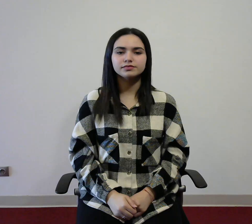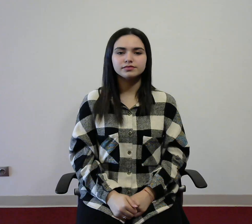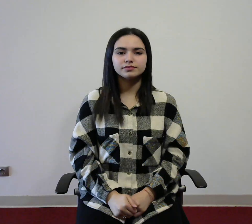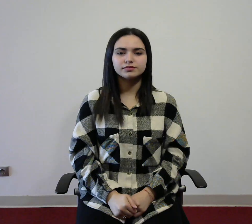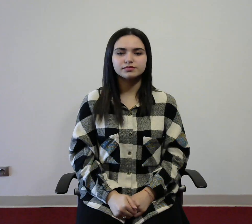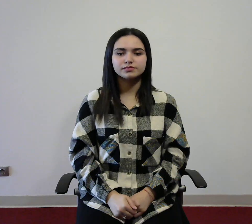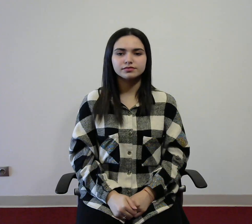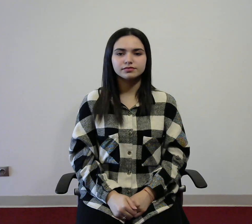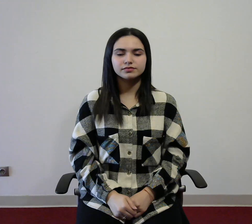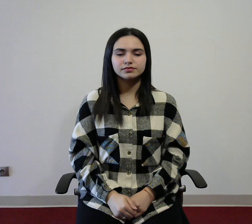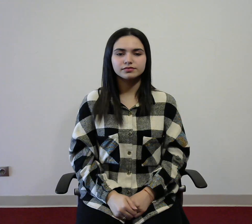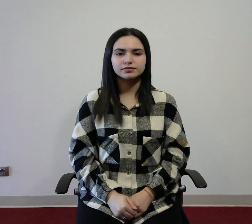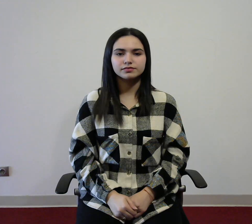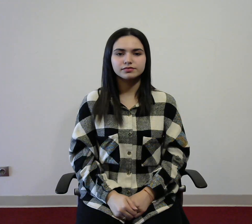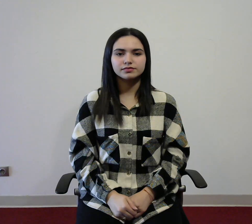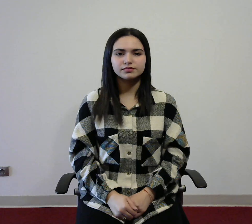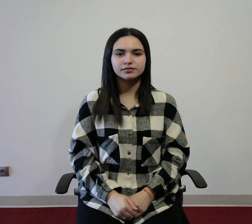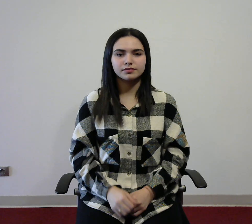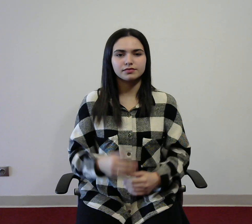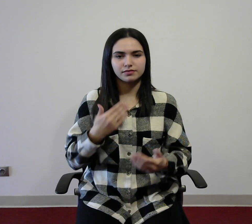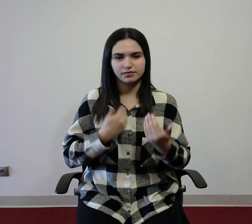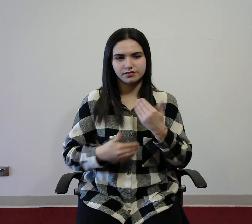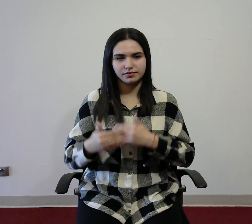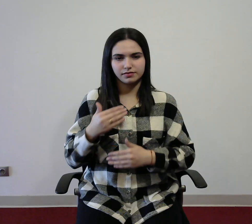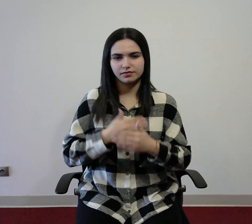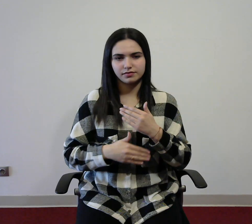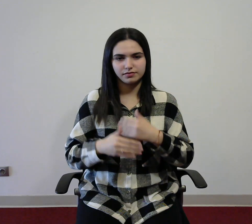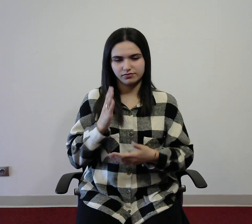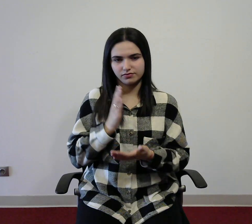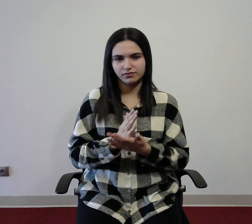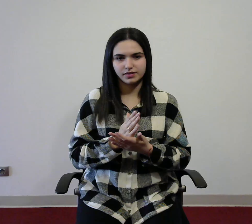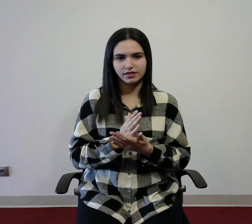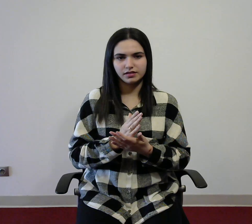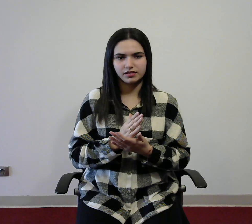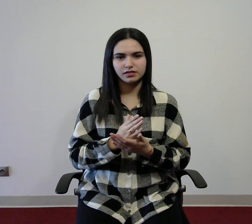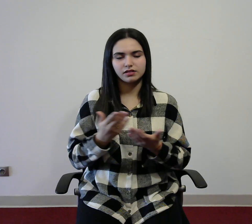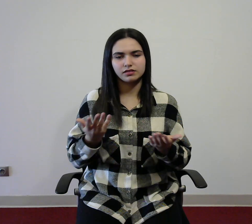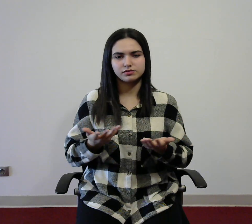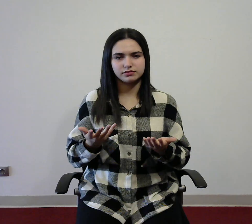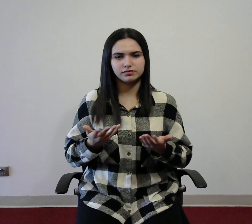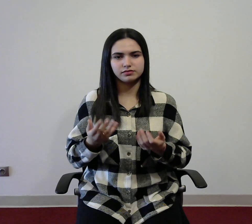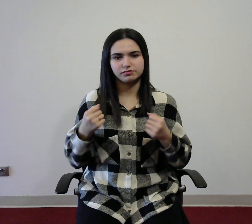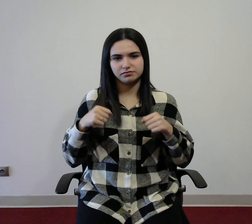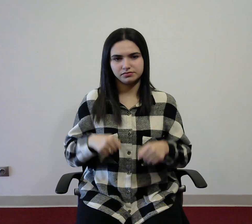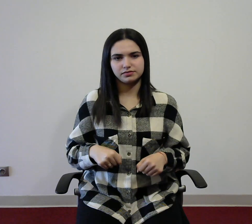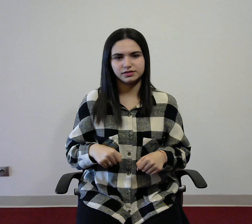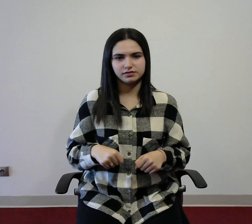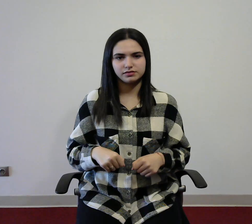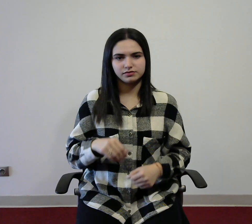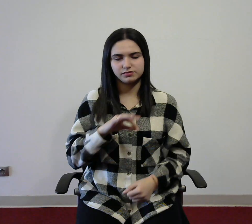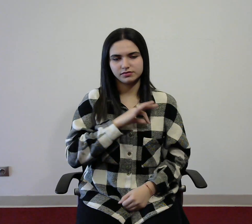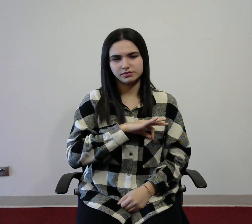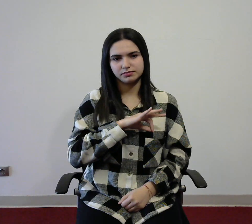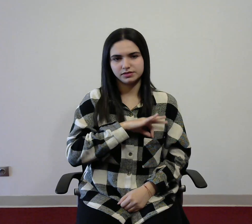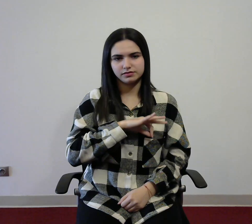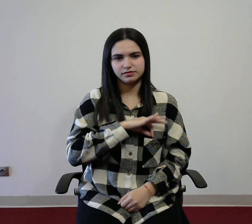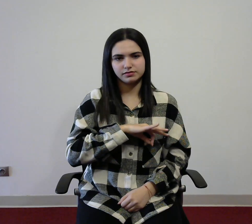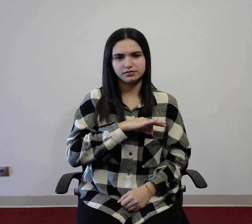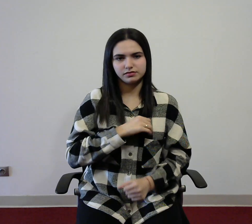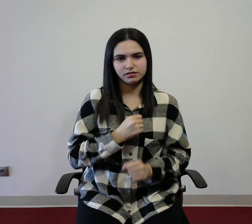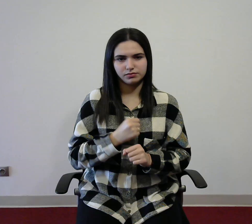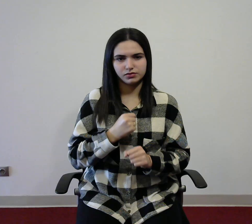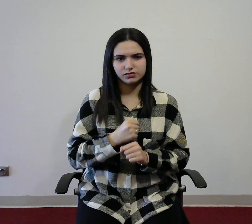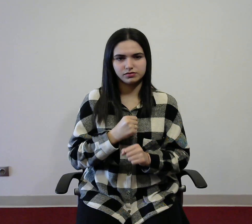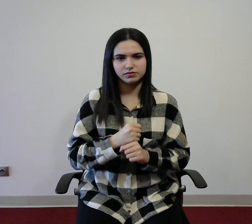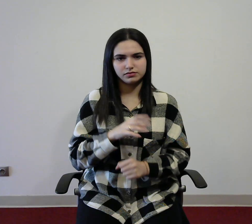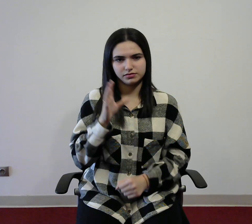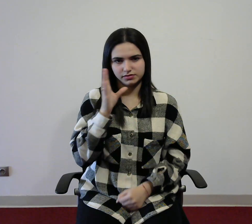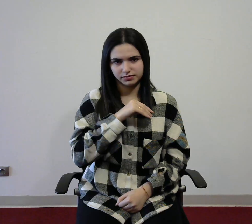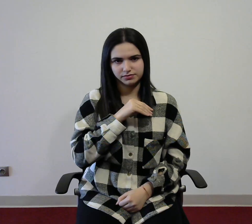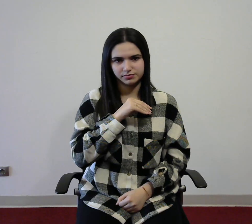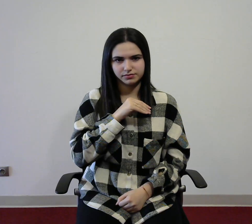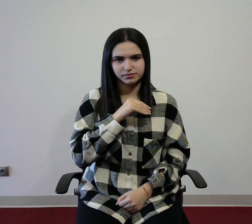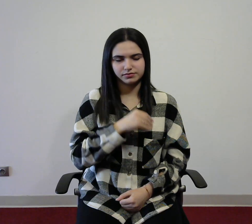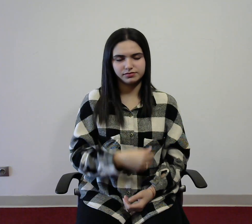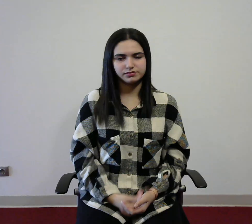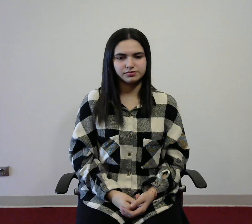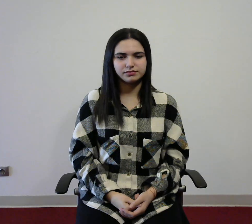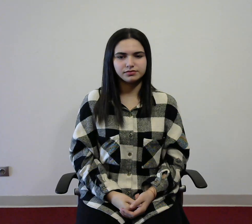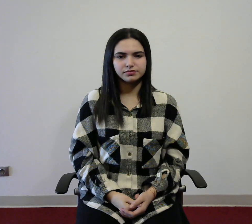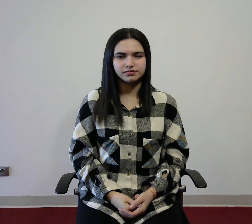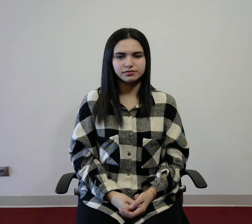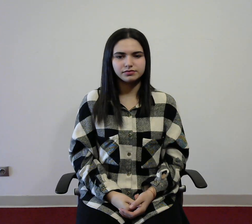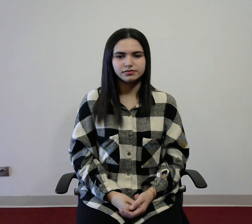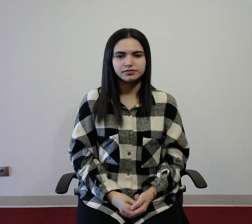Əlilliyim var, hansı hüquqlardan istifadə edə bilərəm?